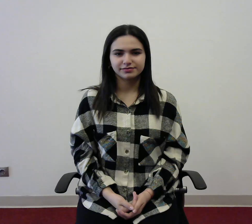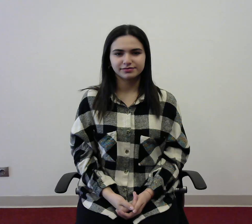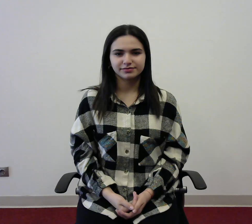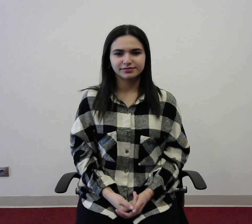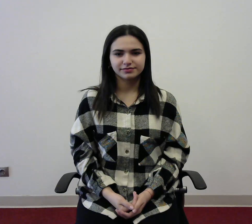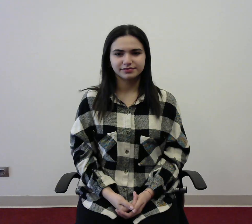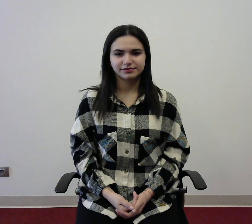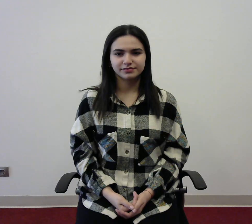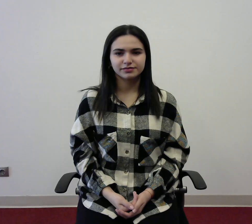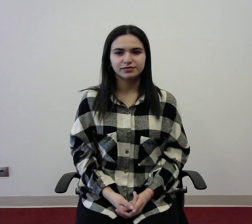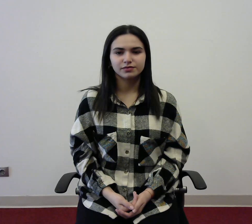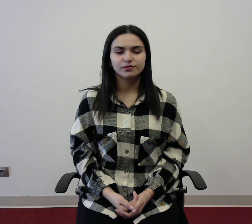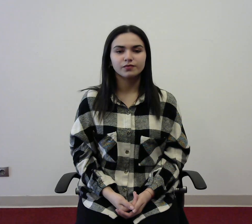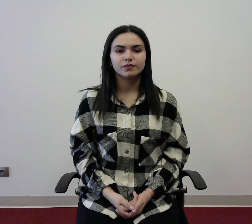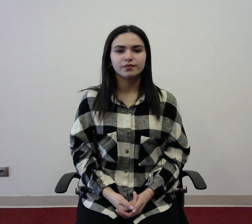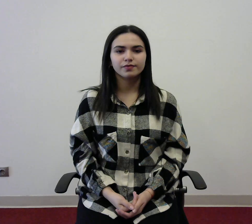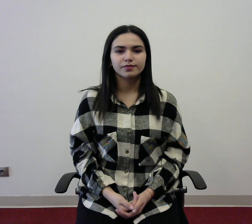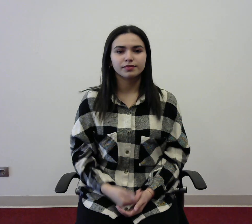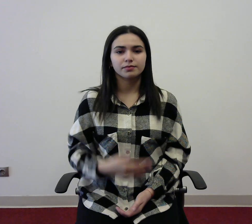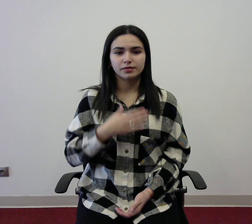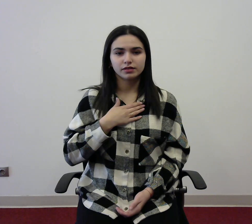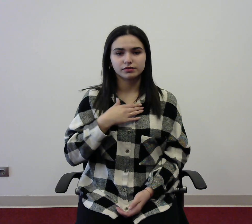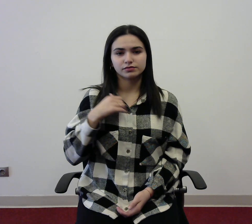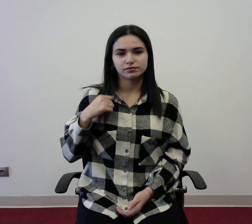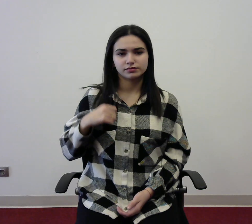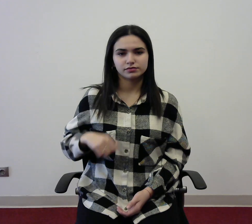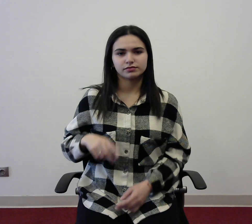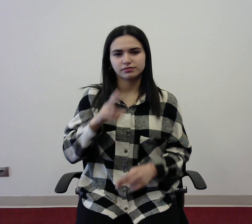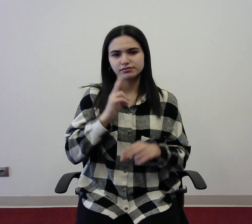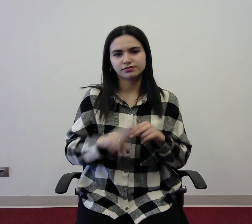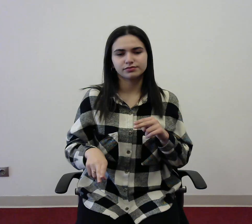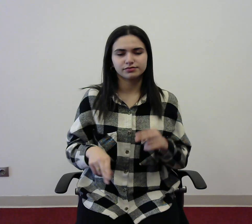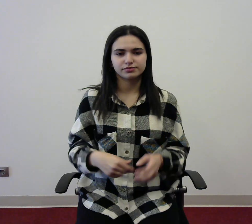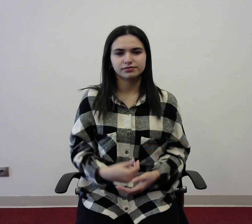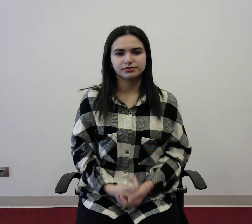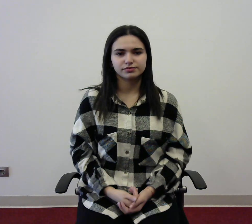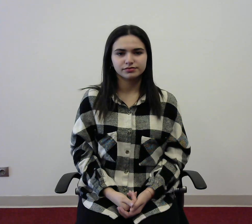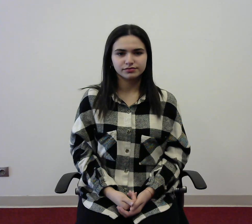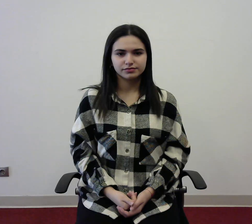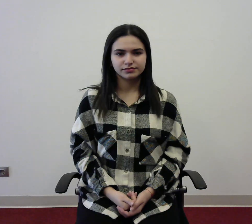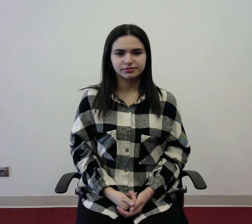Mən çantamı itirmişəm